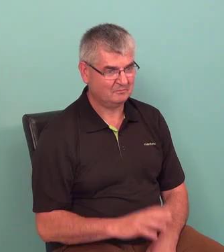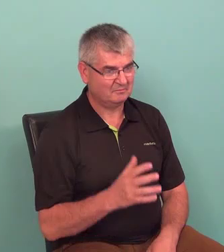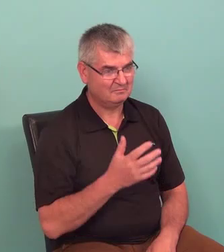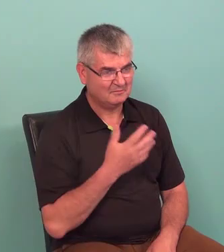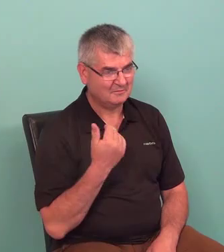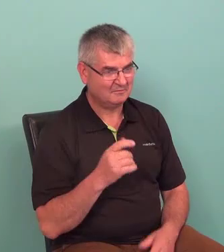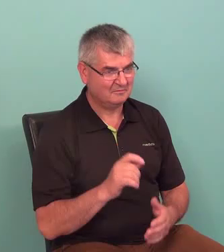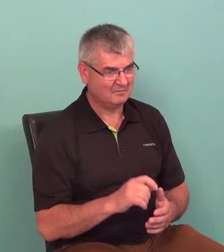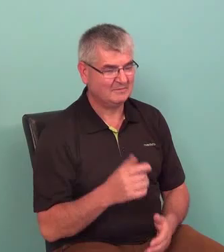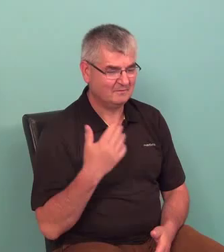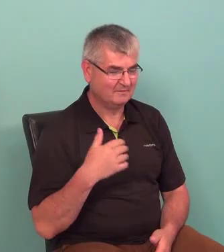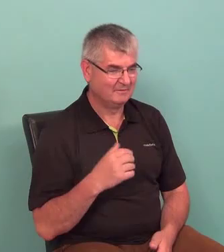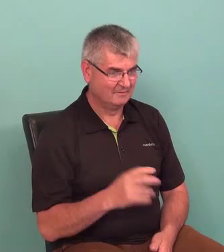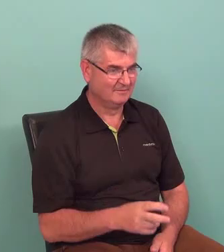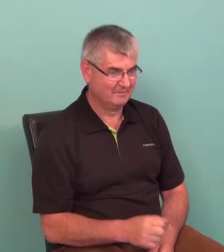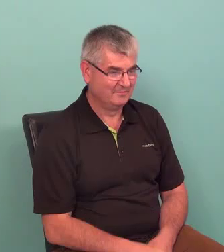Teraz nie mam, kiedyś tak.